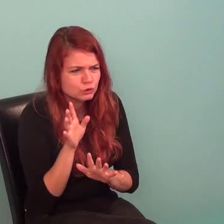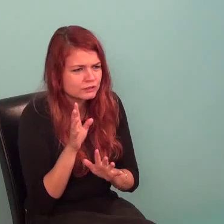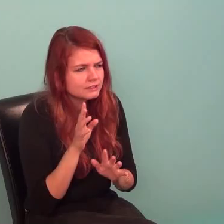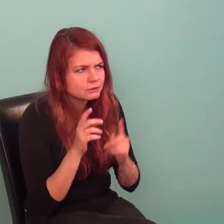Coś słyszy.